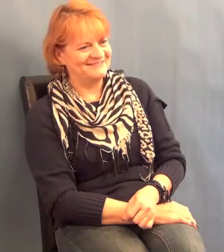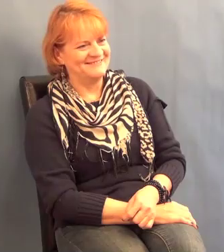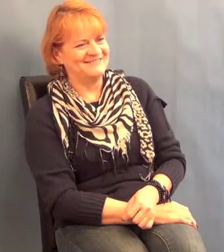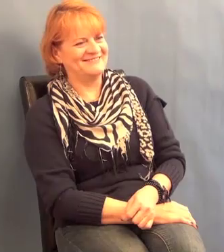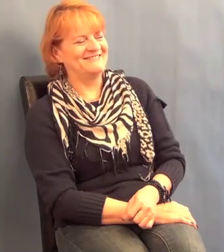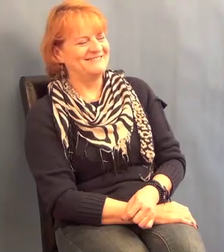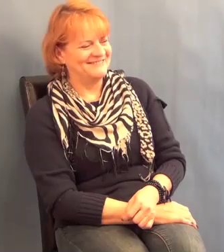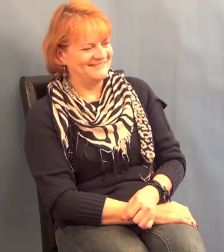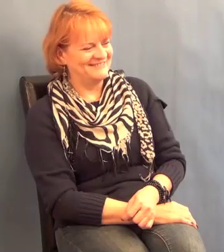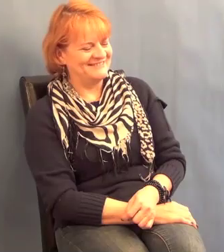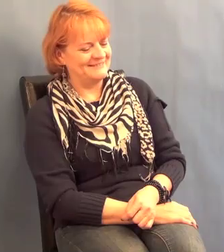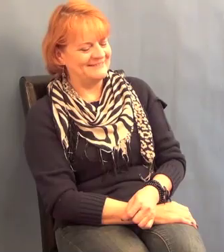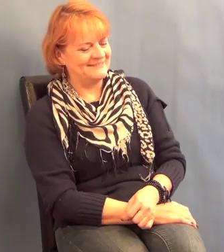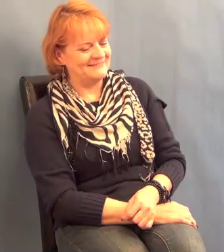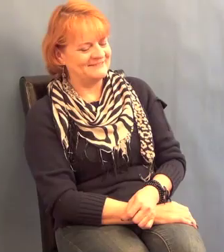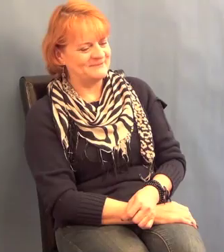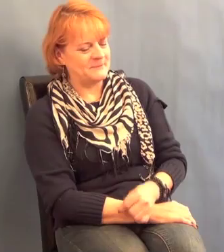Widział ubranie, ale nie rozpoznał w nim królika, który miał schowaną głowę.